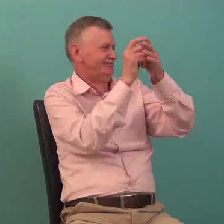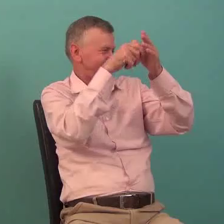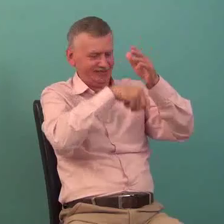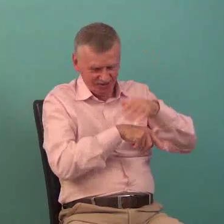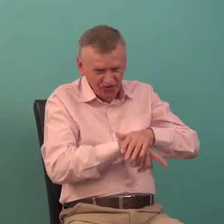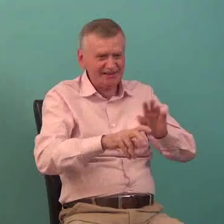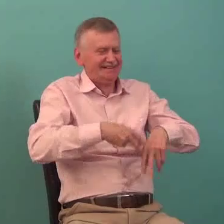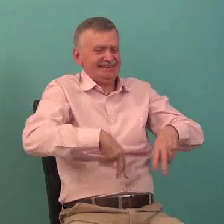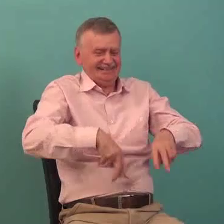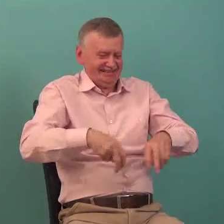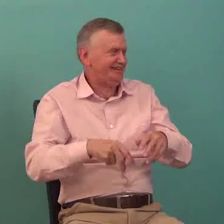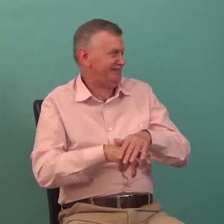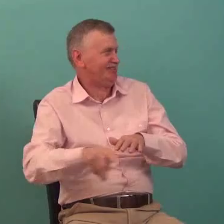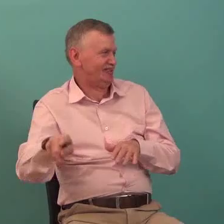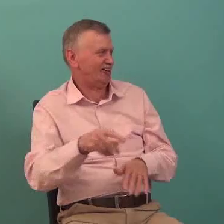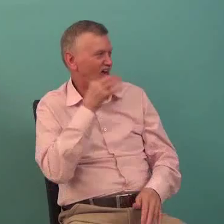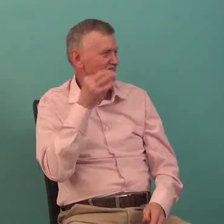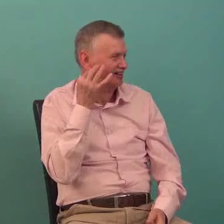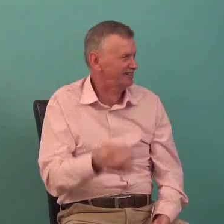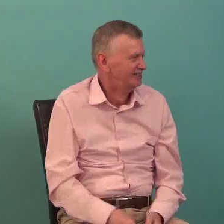Kot bardzo szybko ucieka.